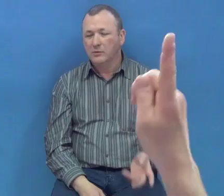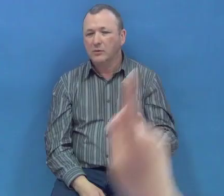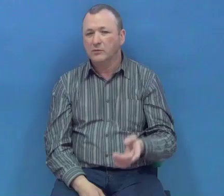Tak.